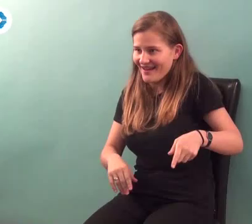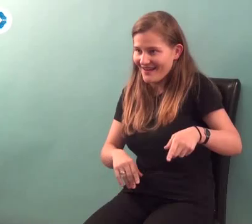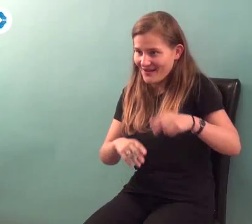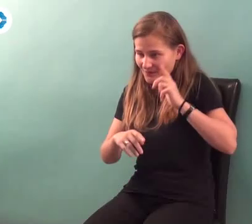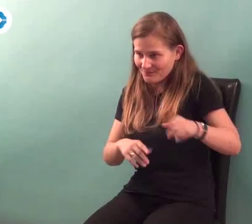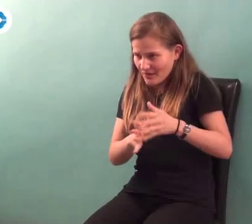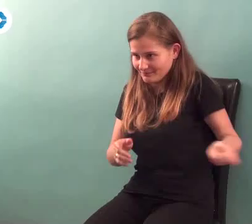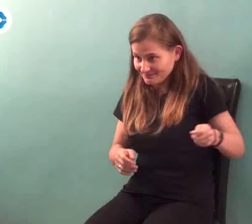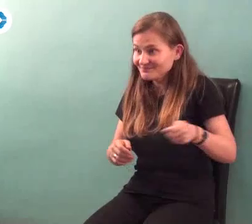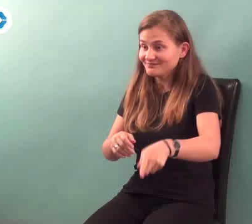Tak się miga na niego - Charlie Chaplin.